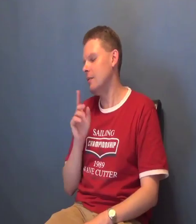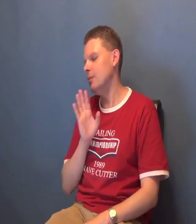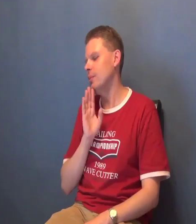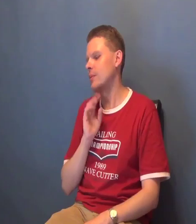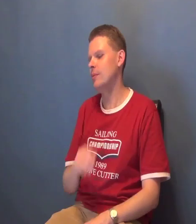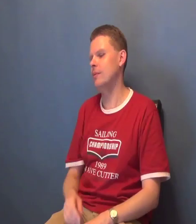Tak to wygląda.